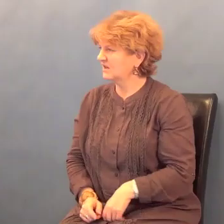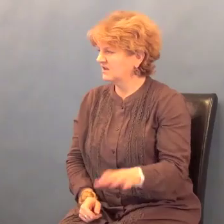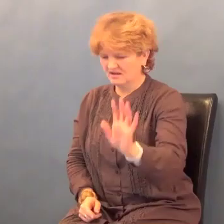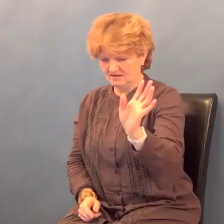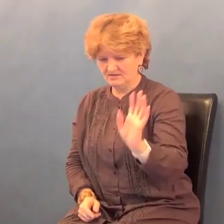Nie.